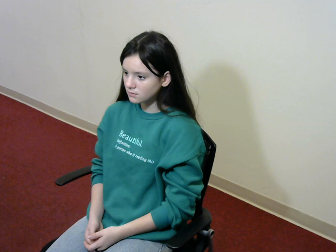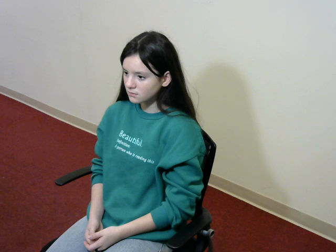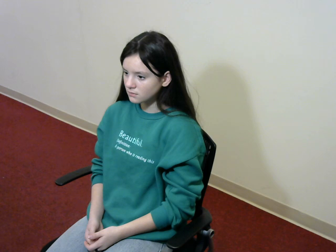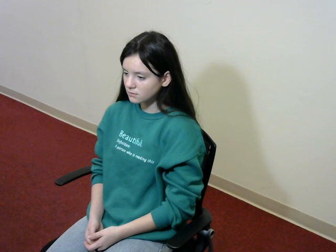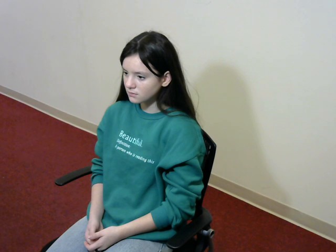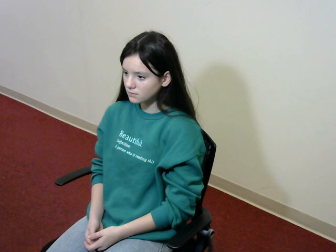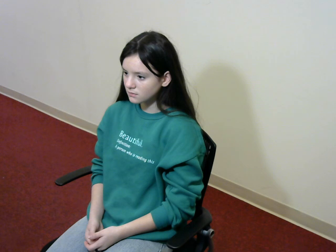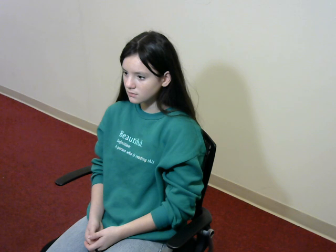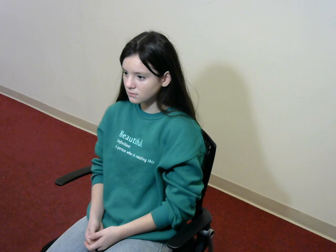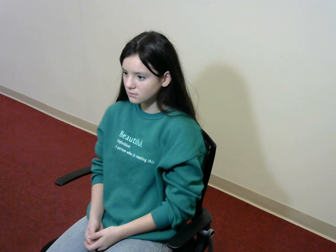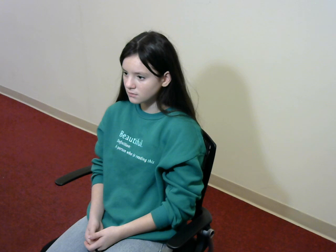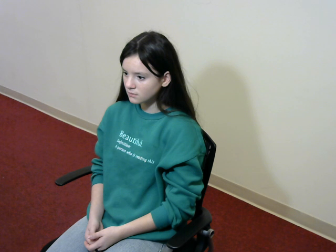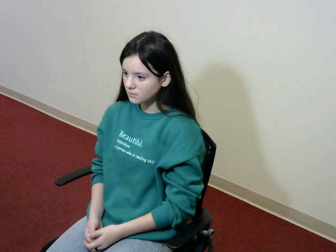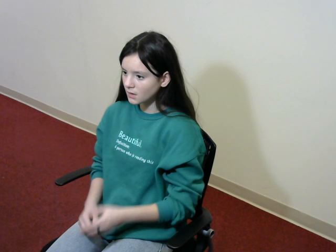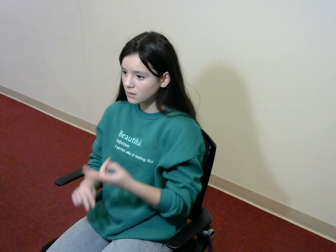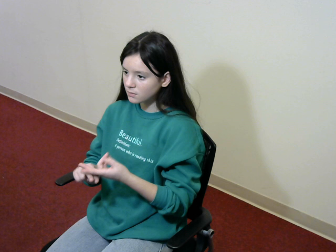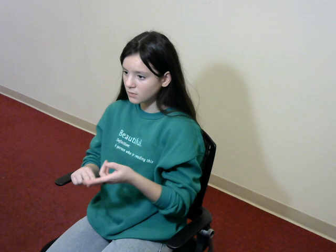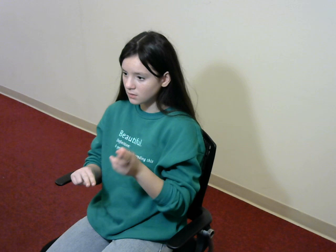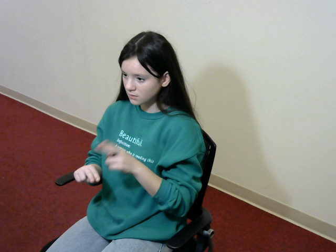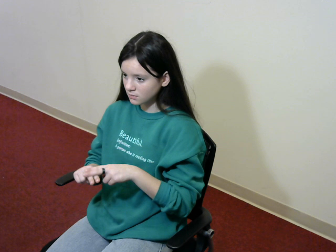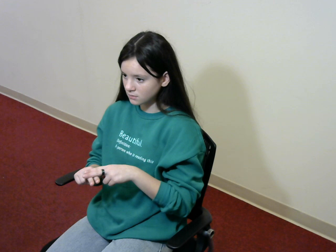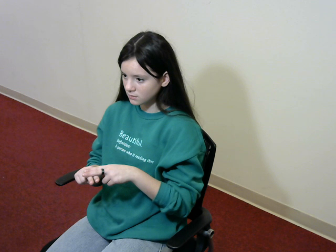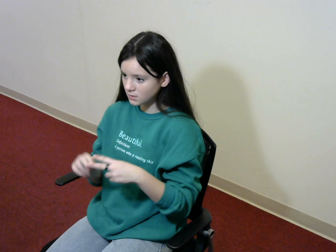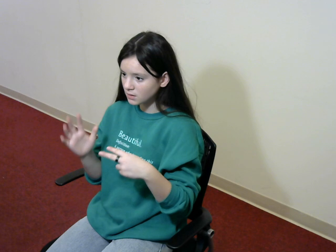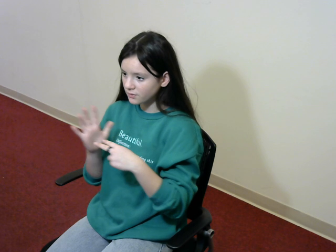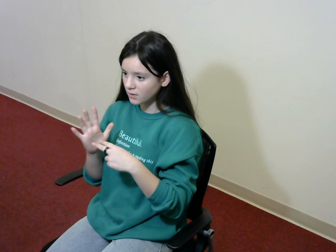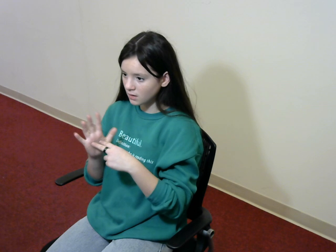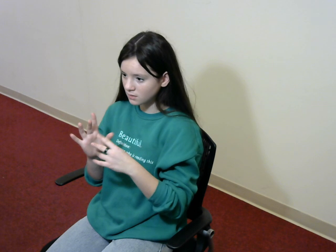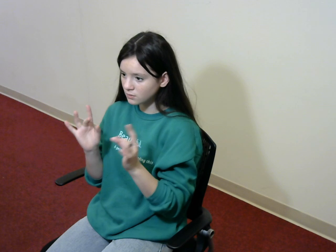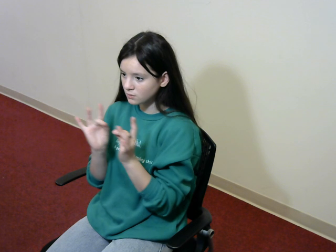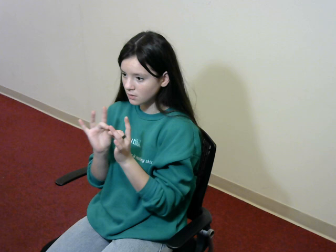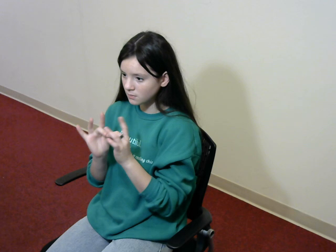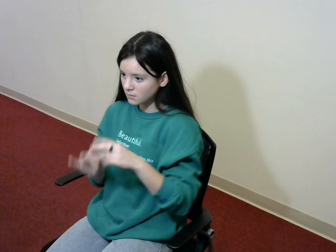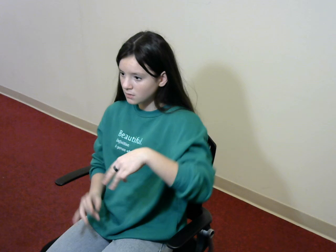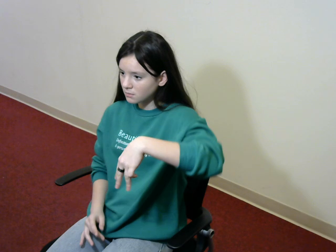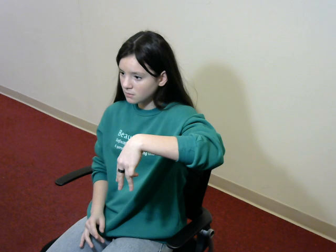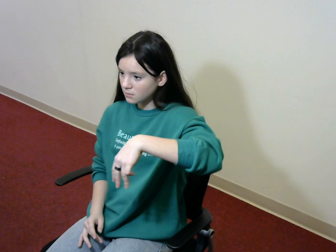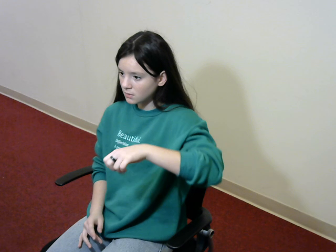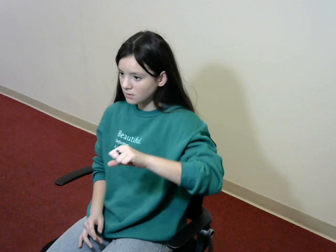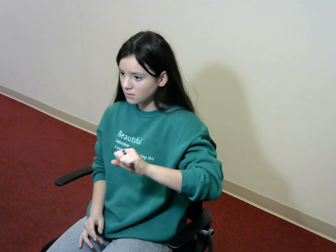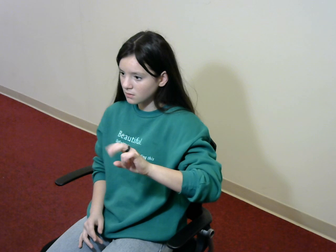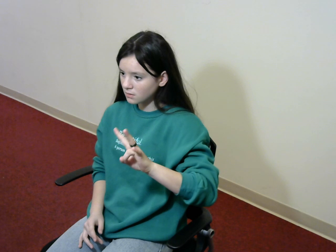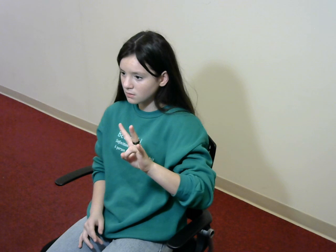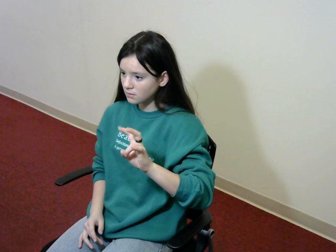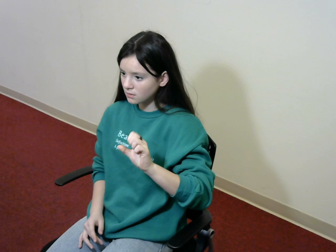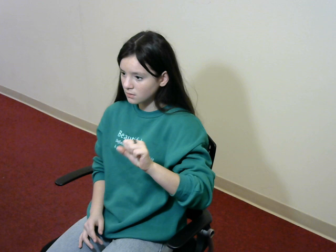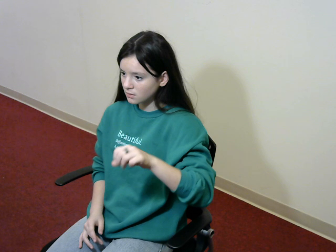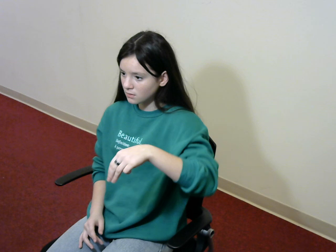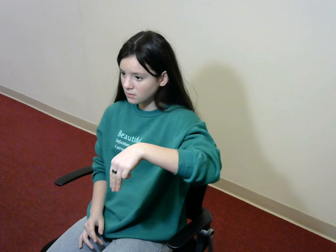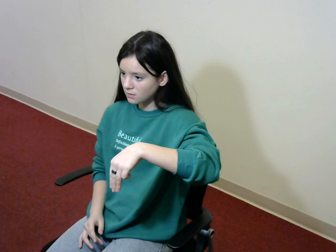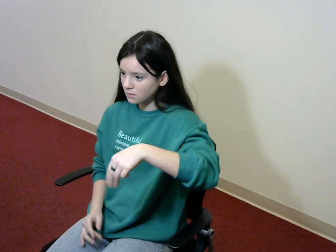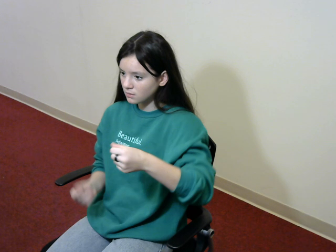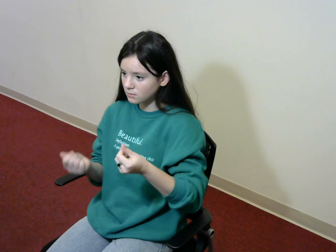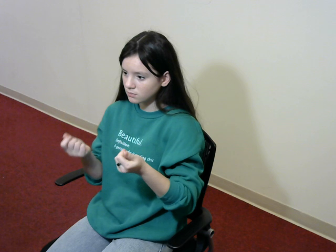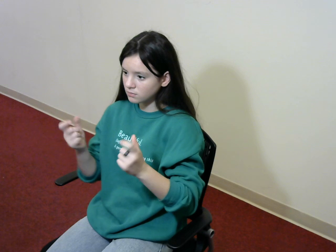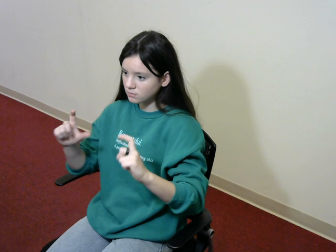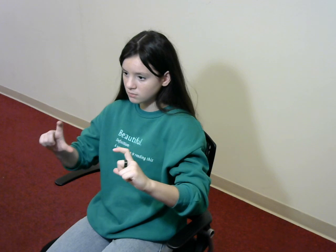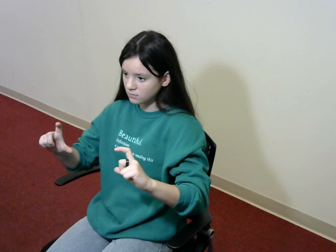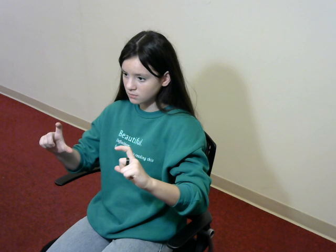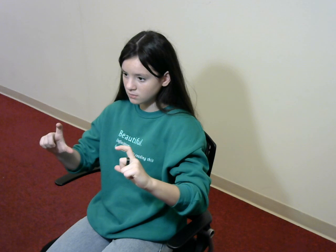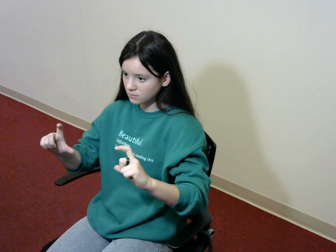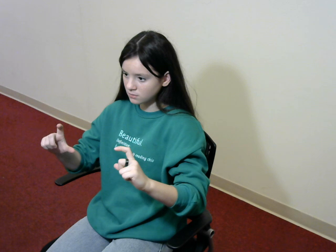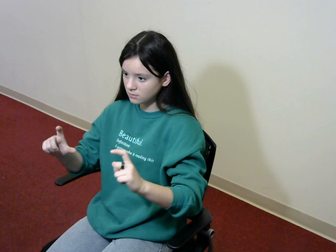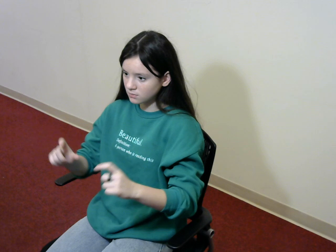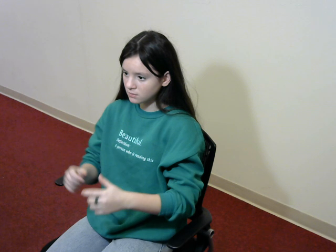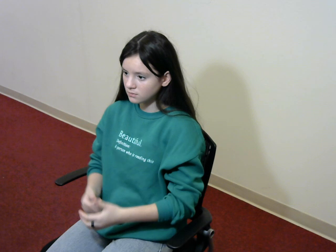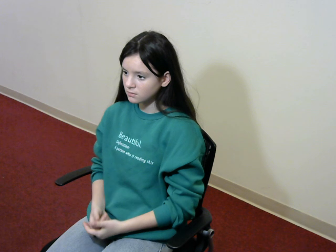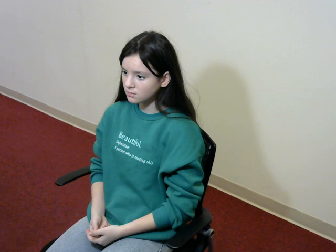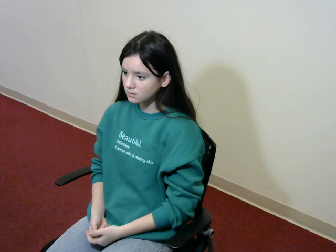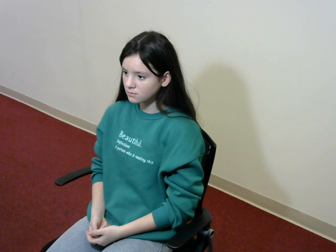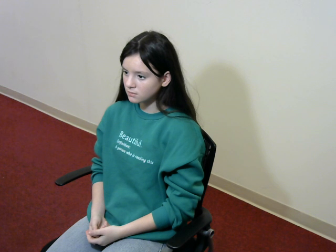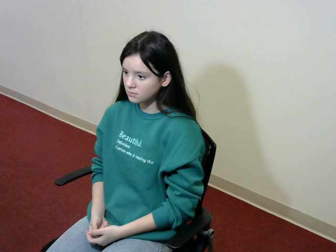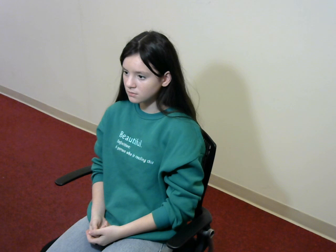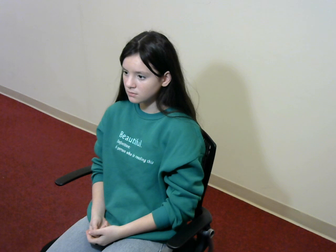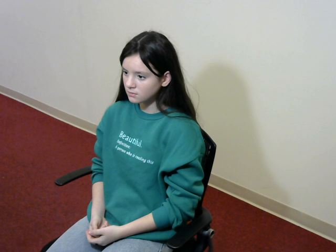Bunun qiyməti 10 manat qalxıb